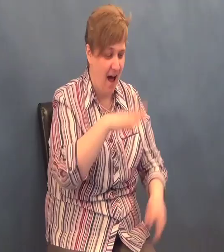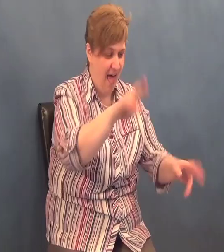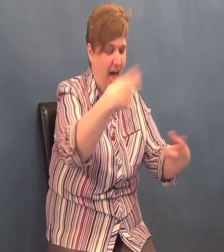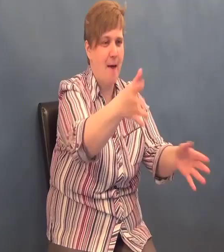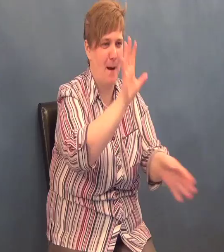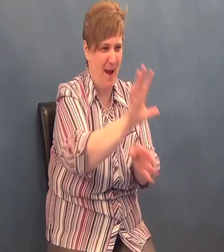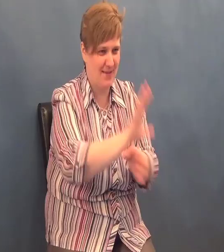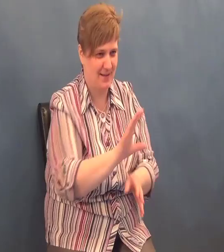Następny, piętnasty.